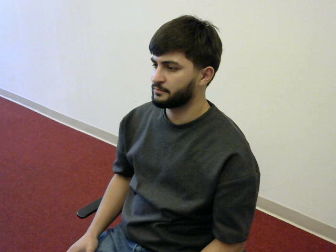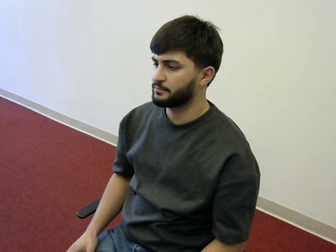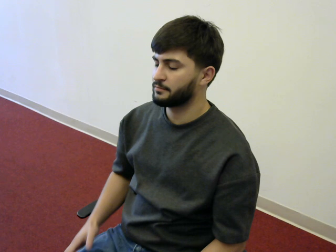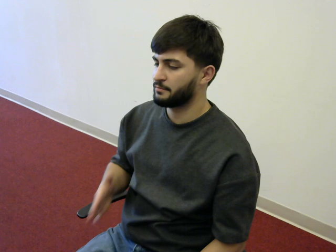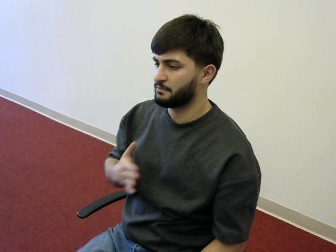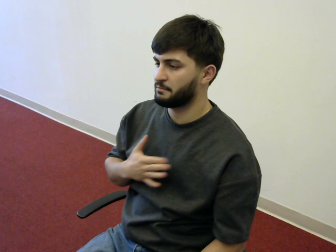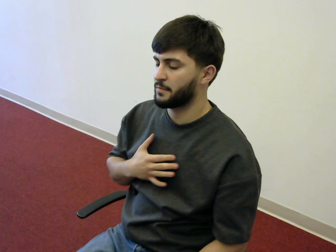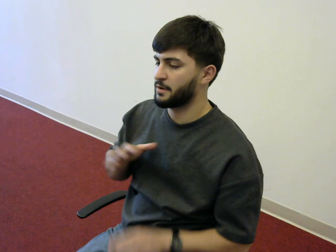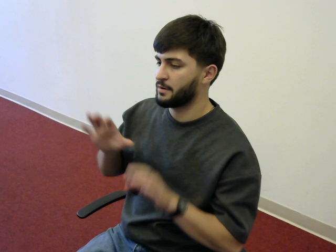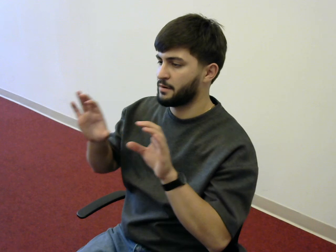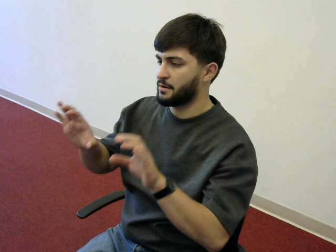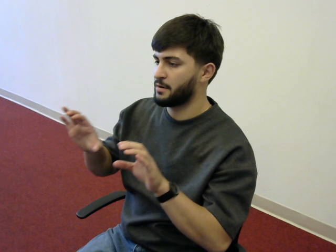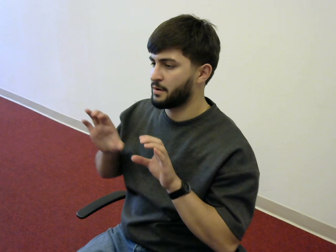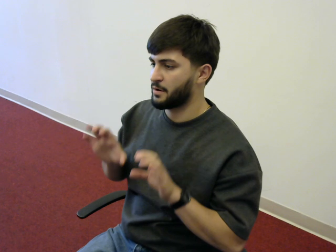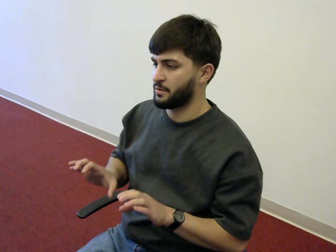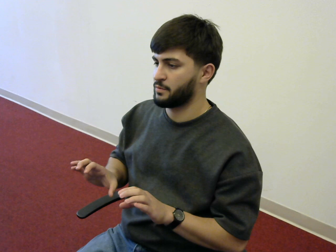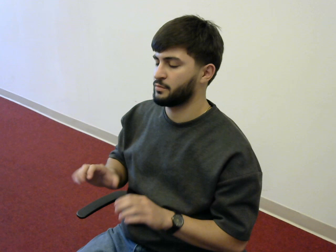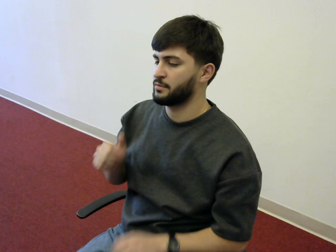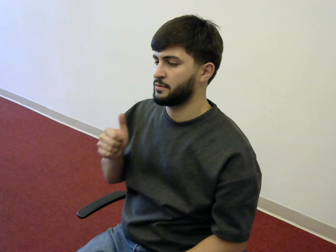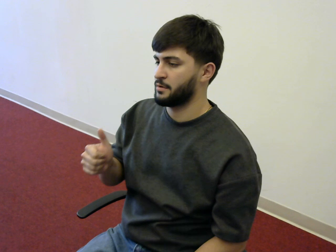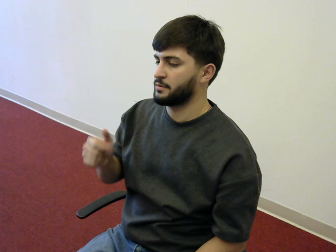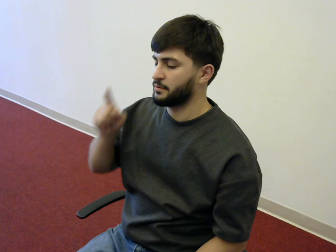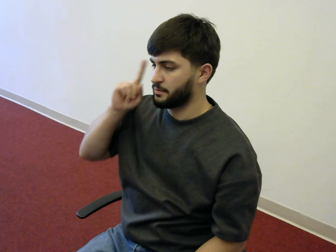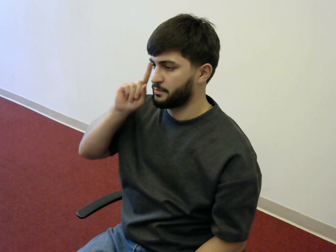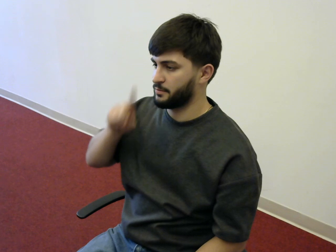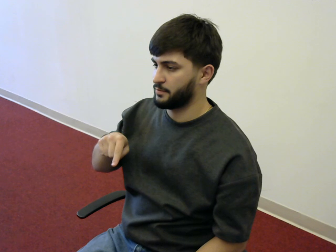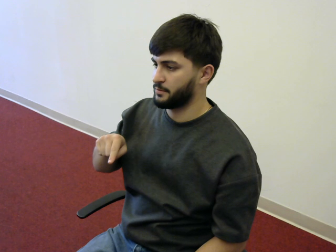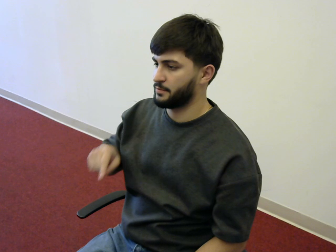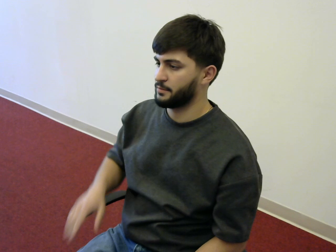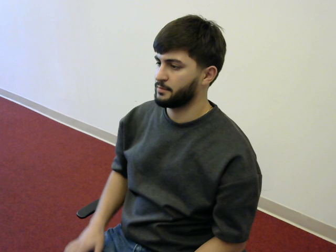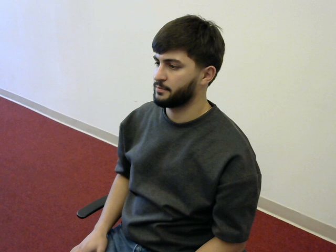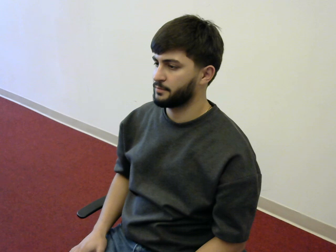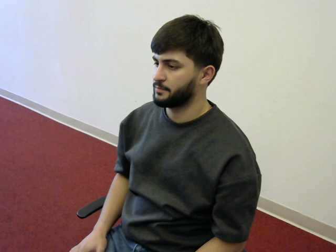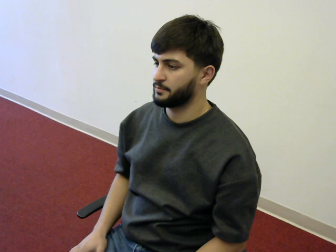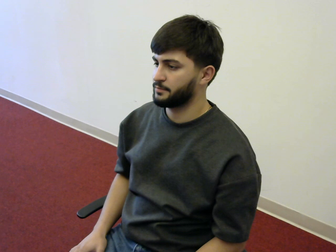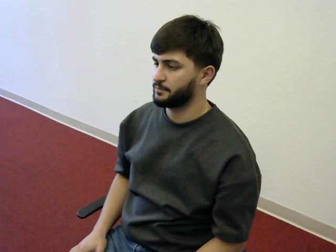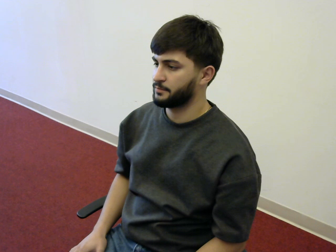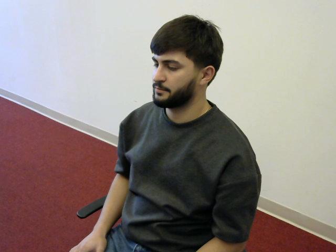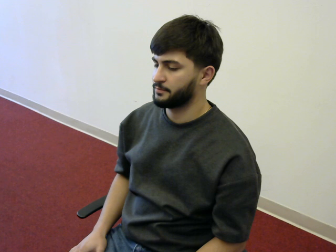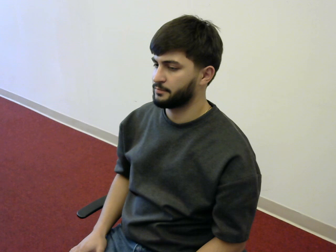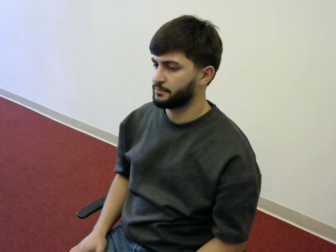Mən qanunvericiliyi yaxşı bilirəm